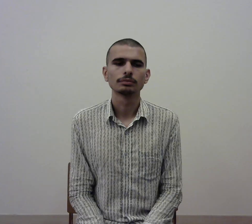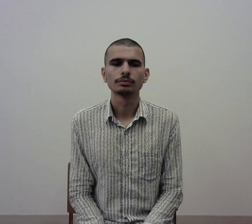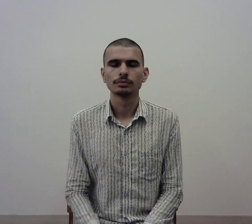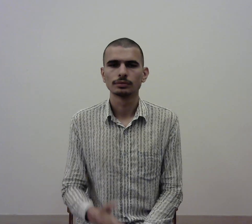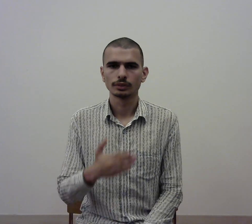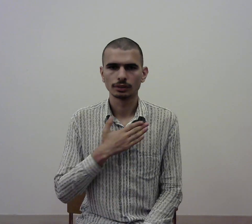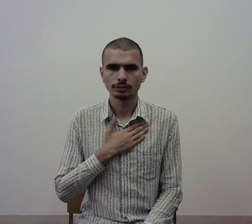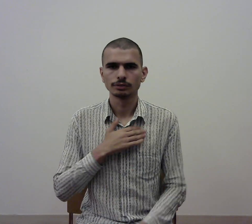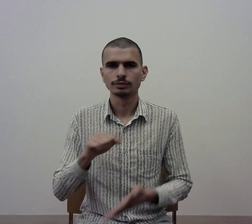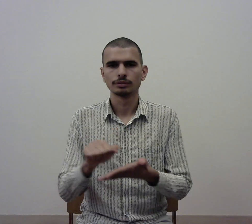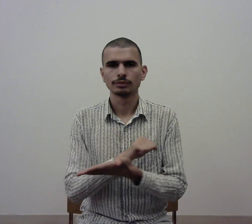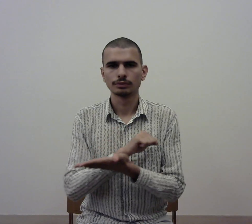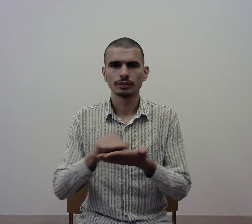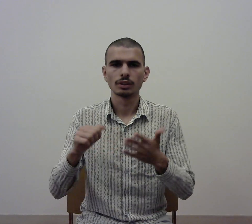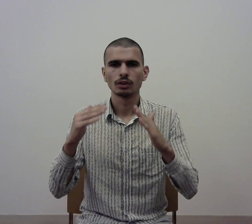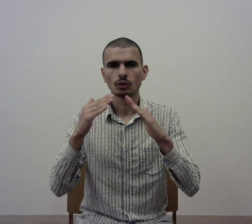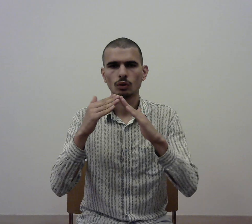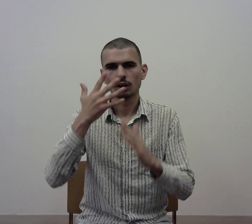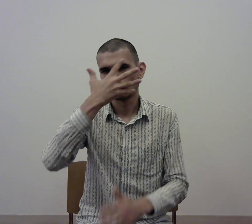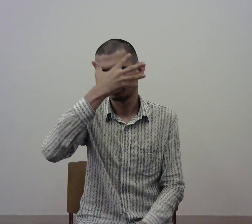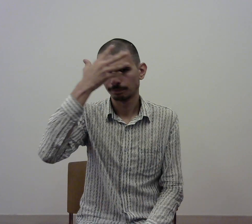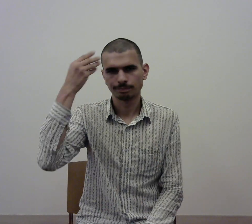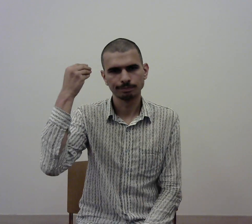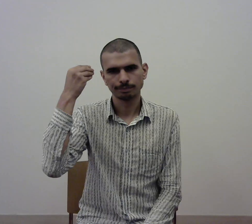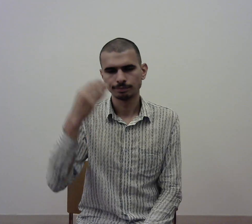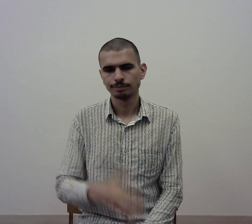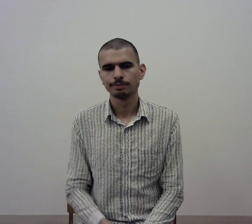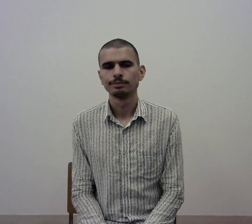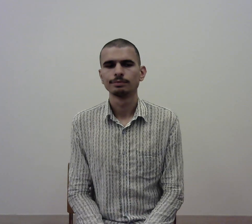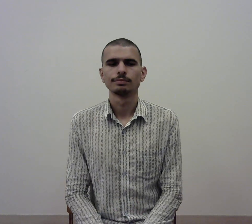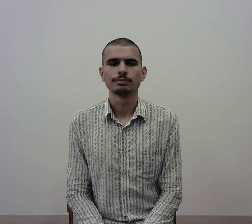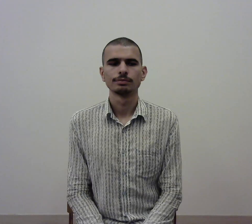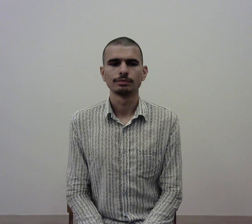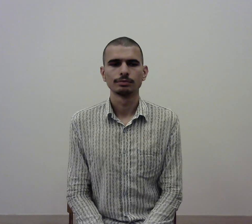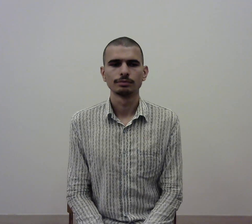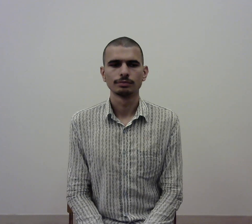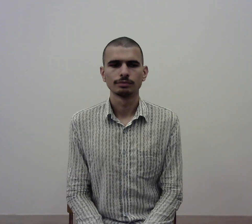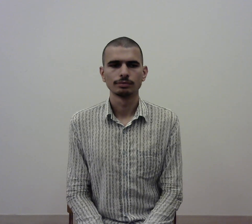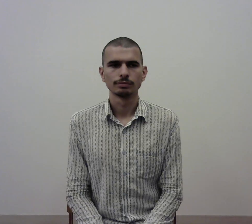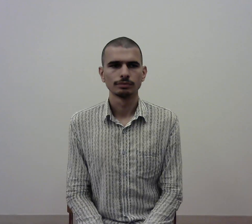Mən sənədlərimi evdə unutmuşam